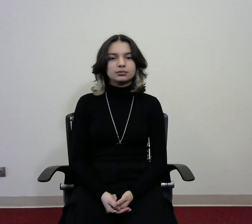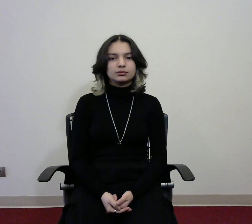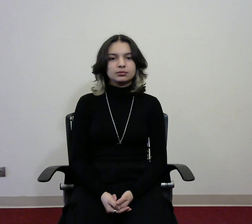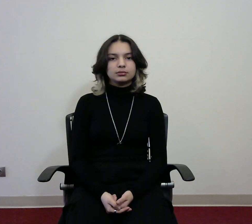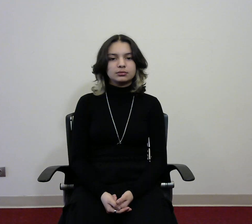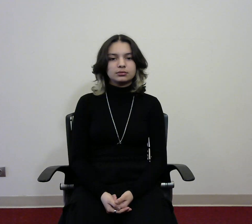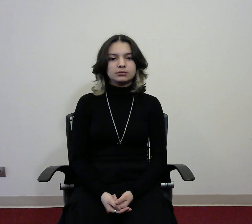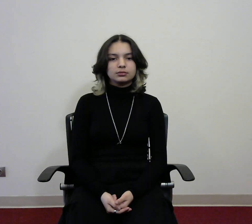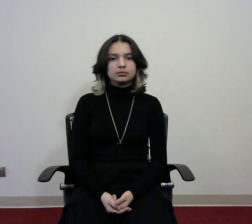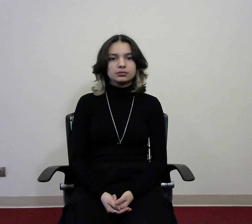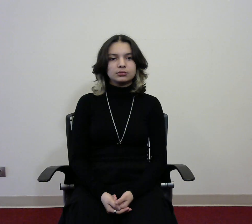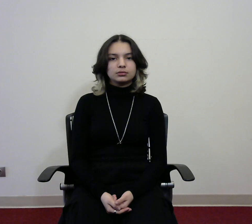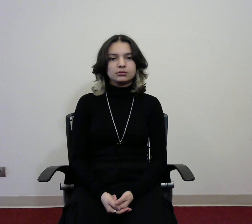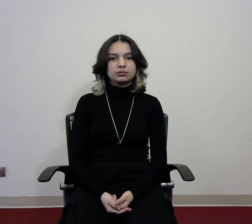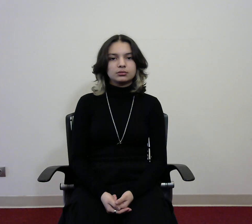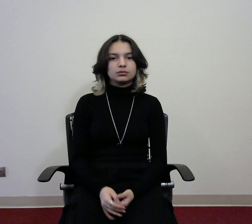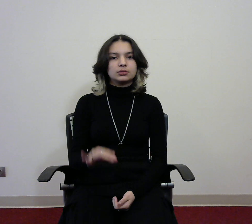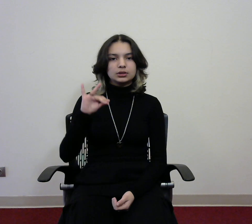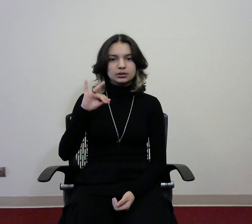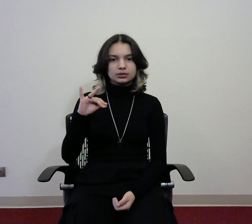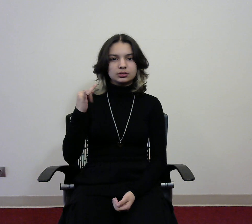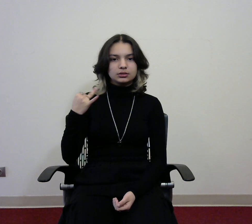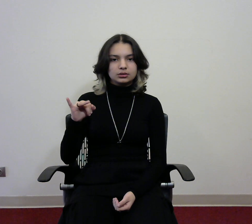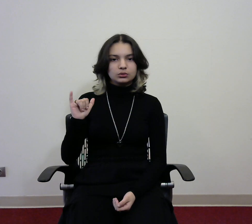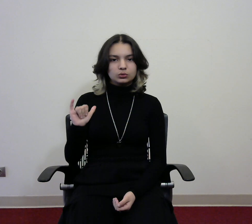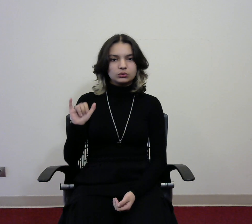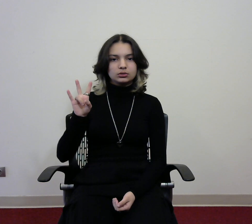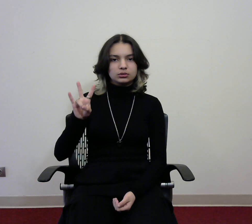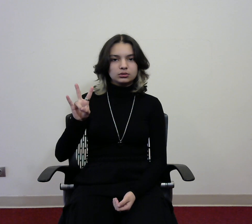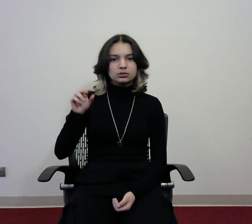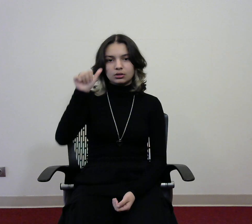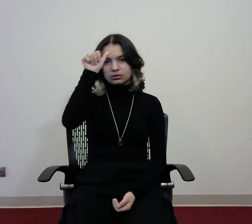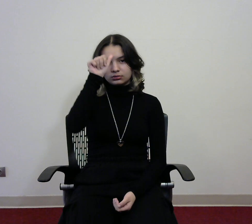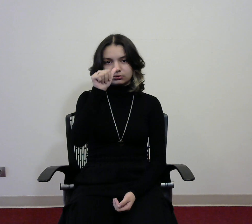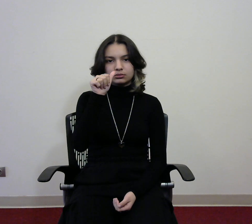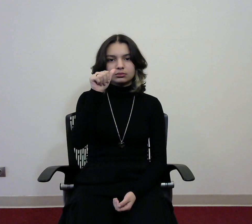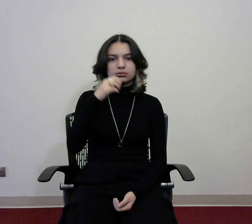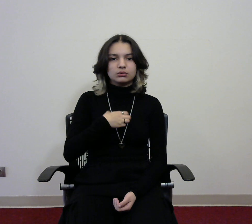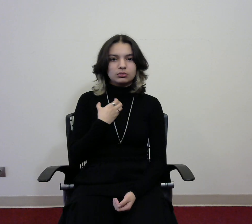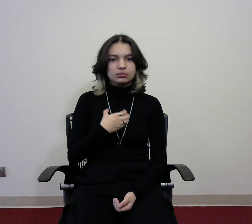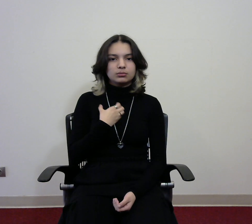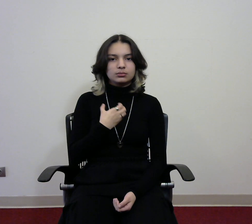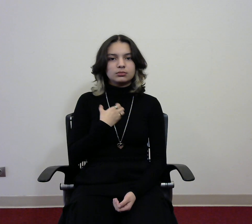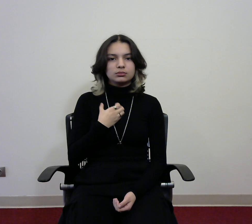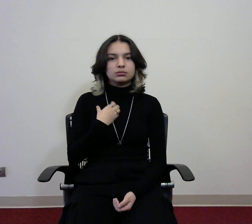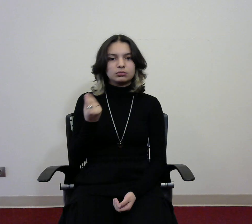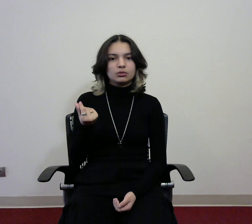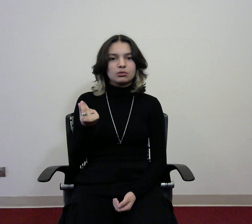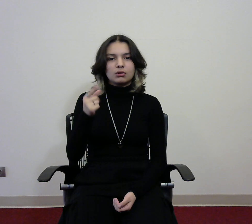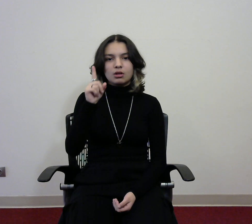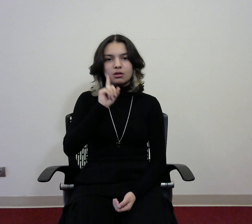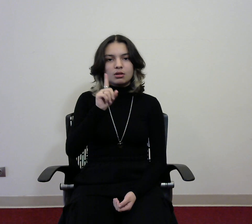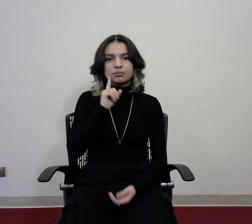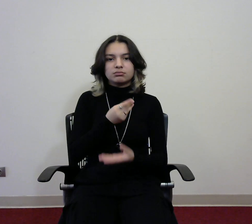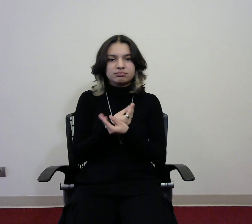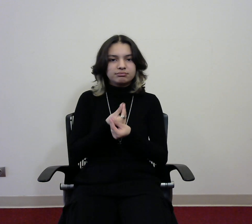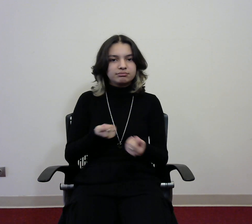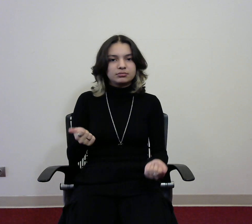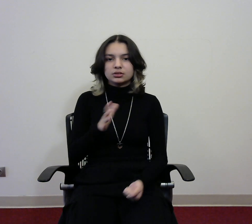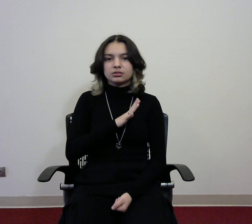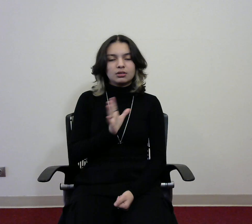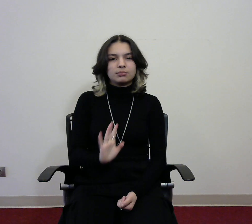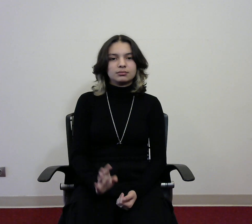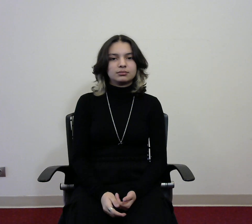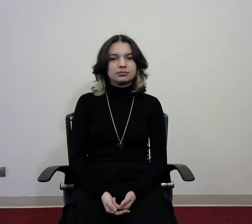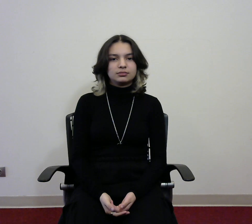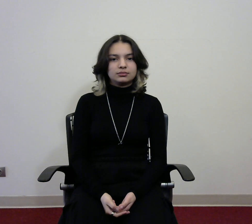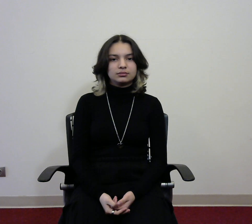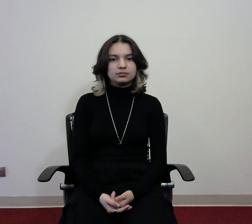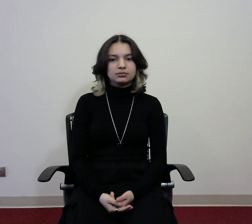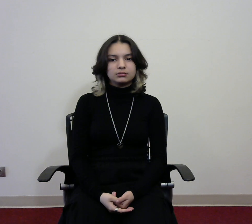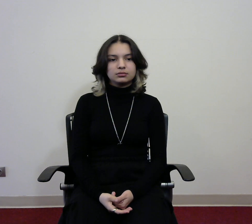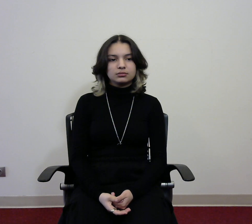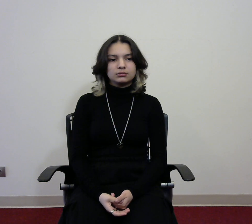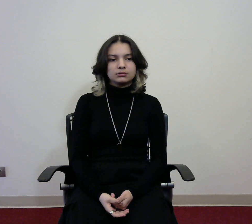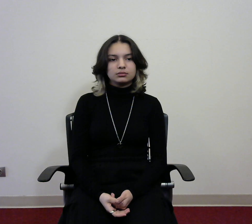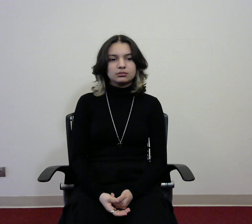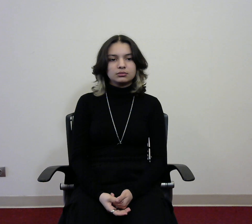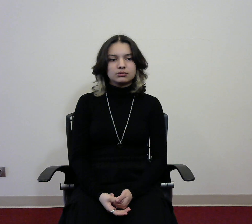İyun ayının sosial müavinətləri hələ ki, ödənilməyib